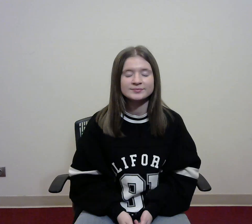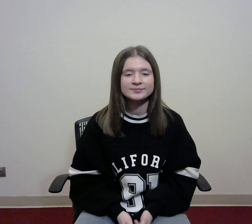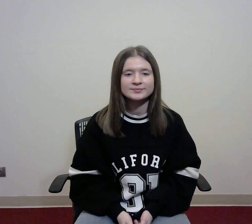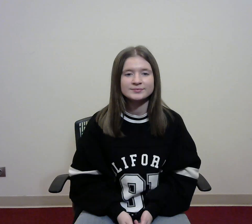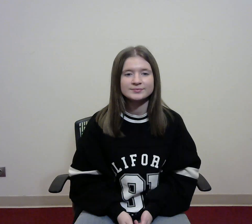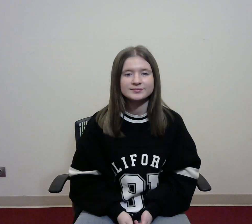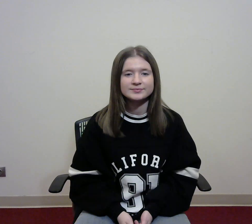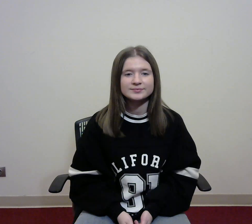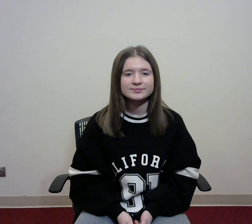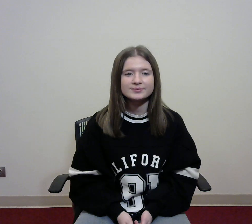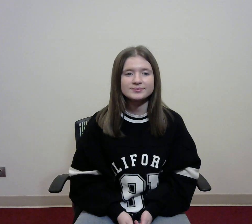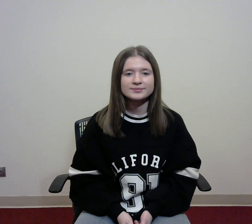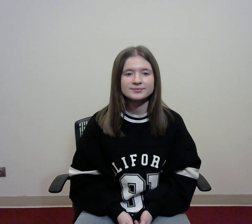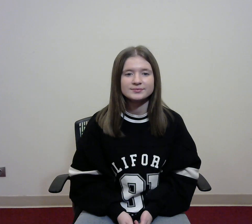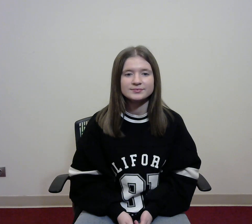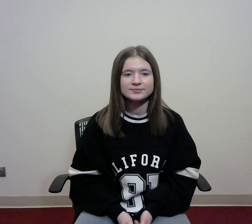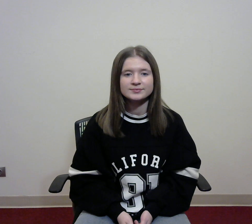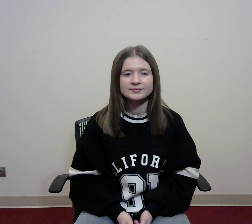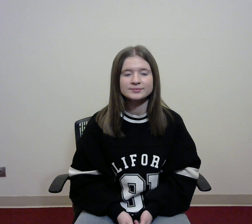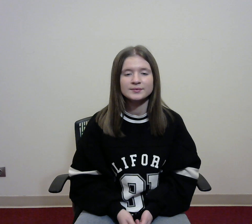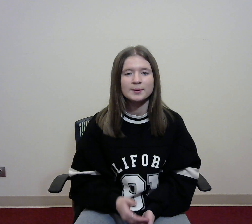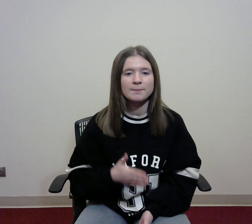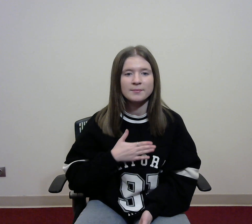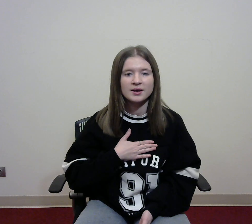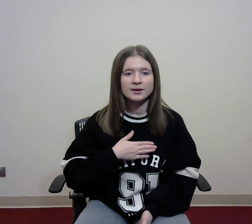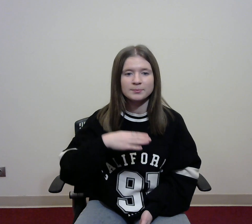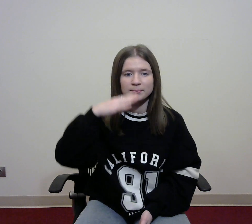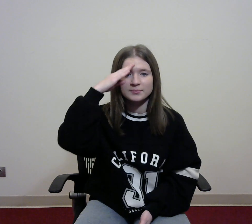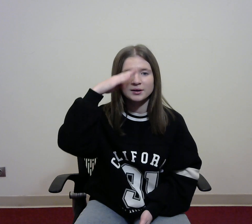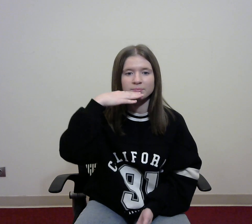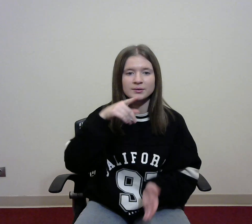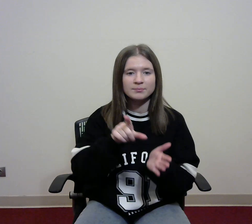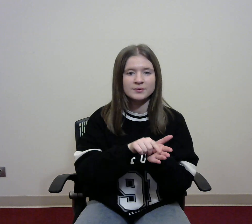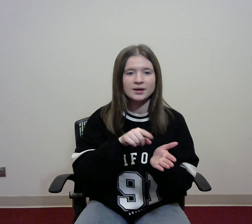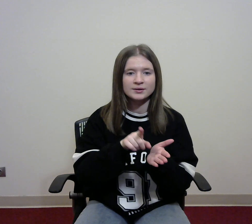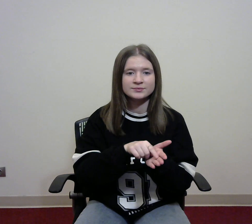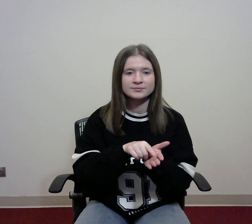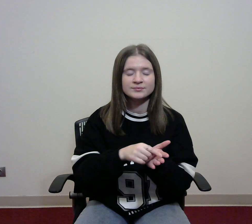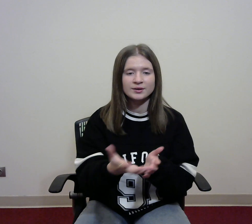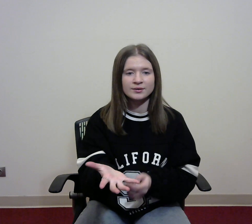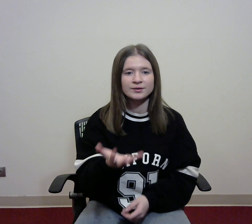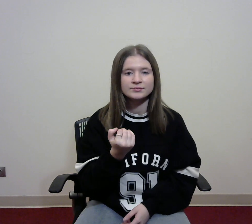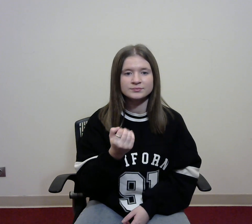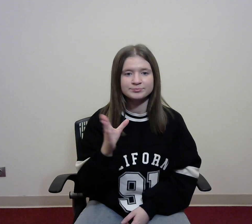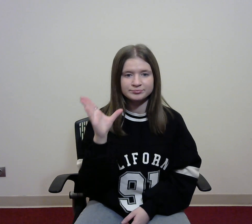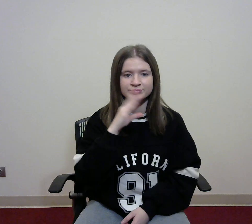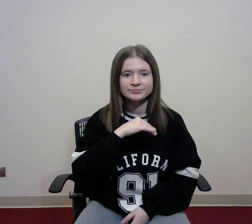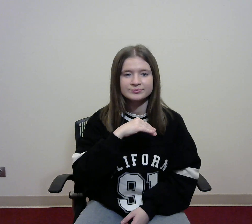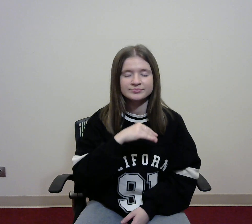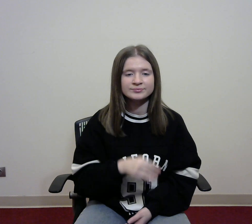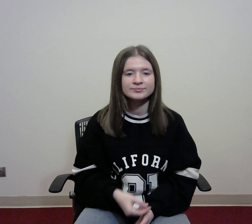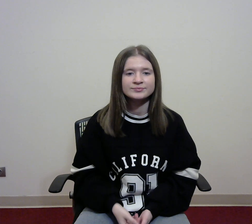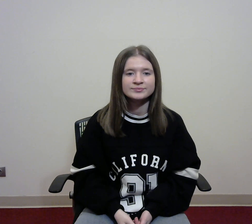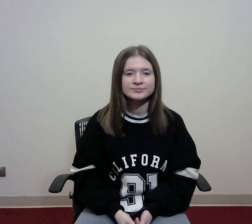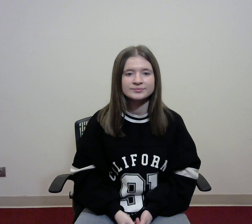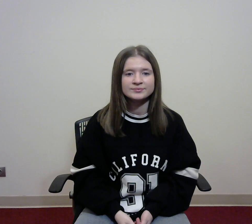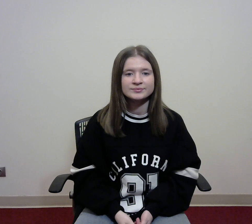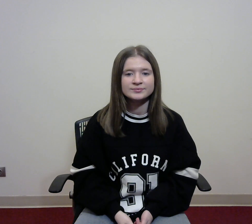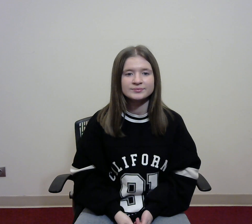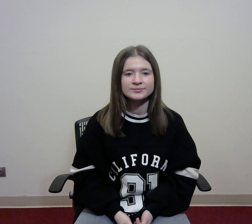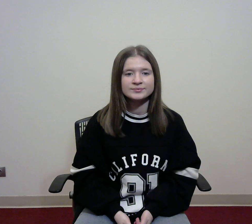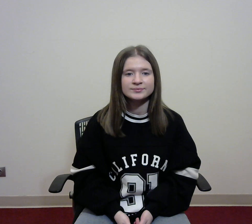Mən atamın pensiyasını ala bilərəm?